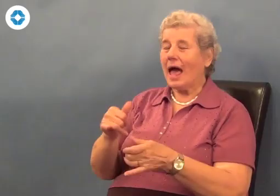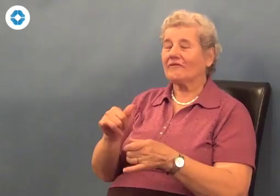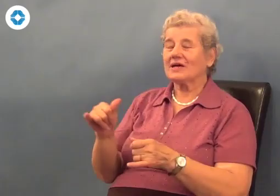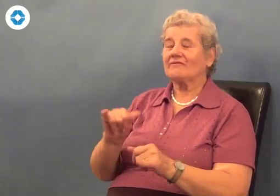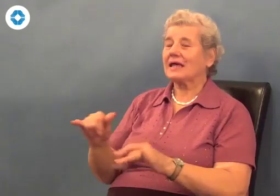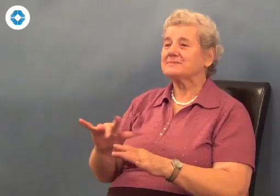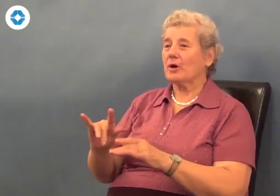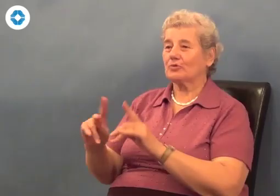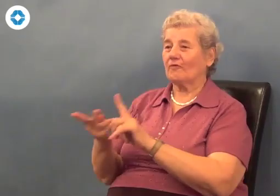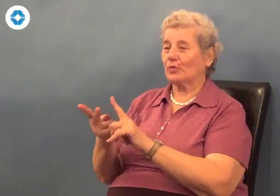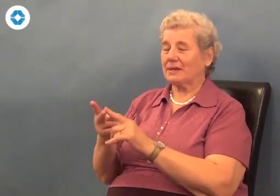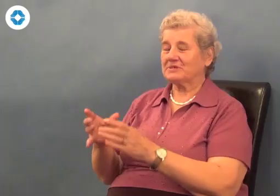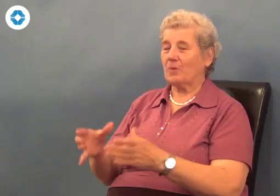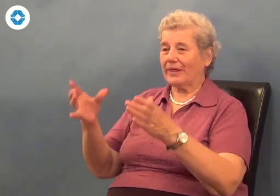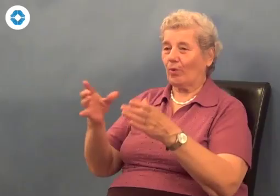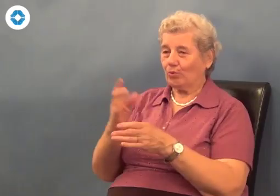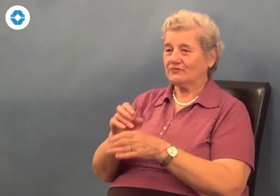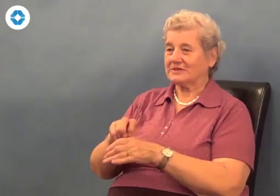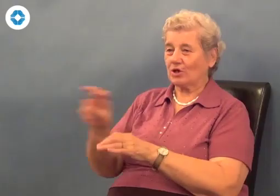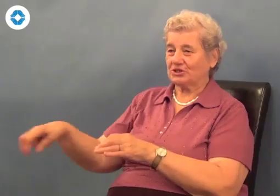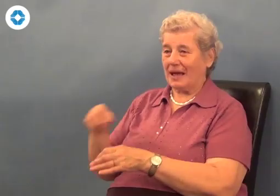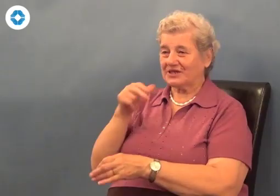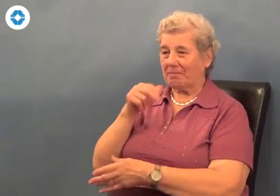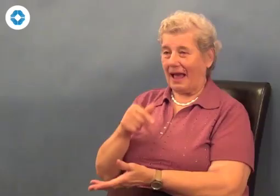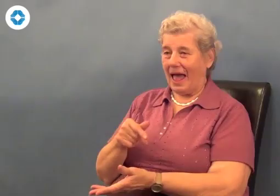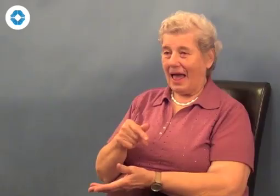W jaki sposób do drugiego słoika już wskoczyła żabka?